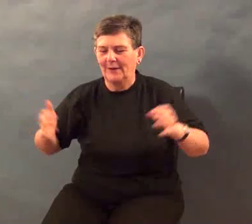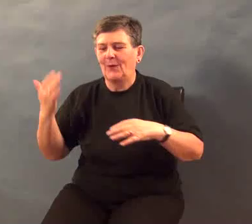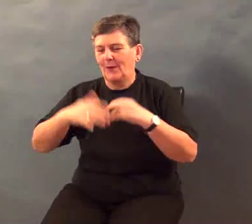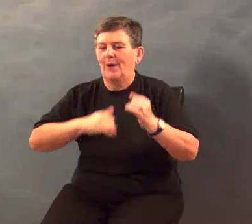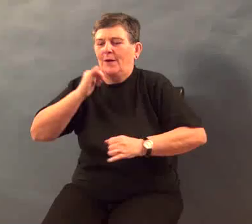Chłopak odjeżdża na rowerze.